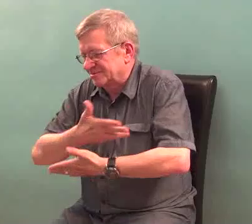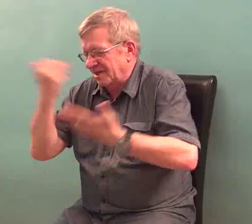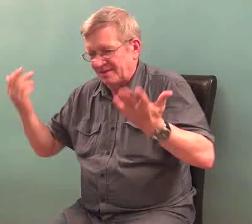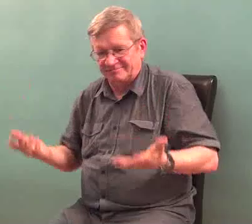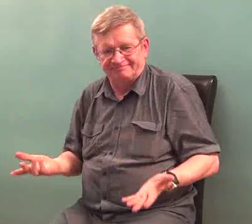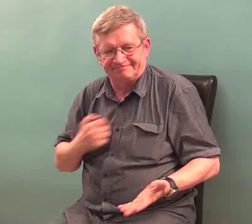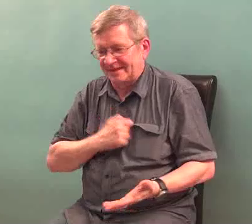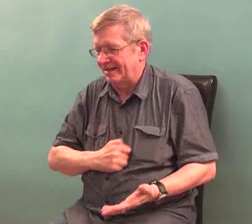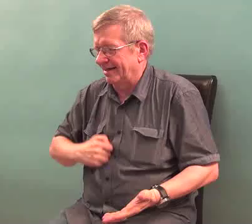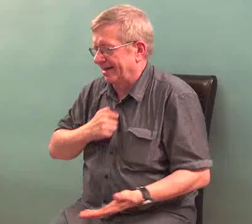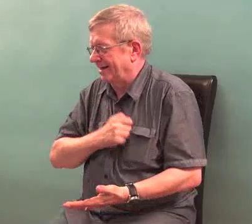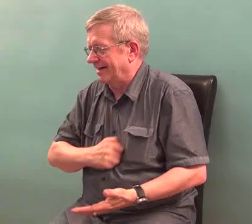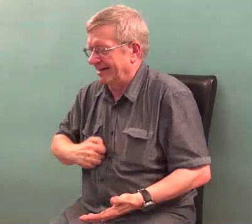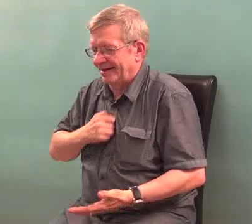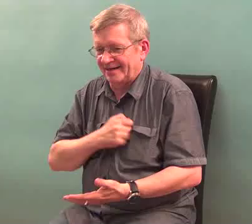Chłopiec się martwił.